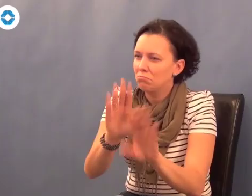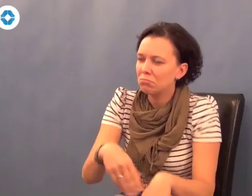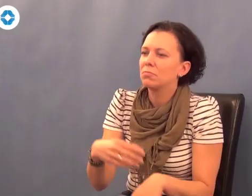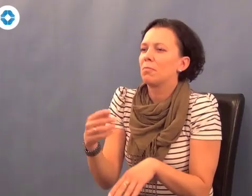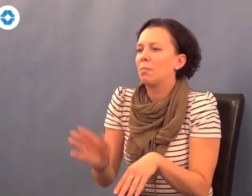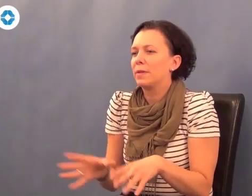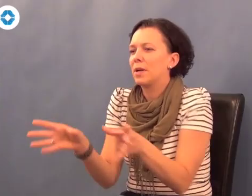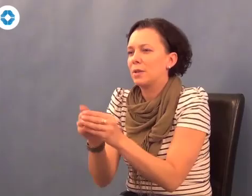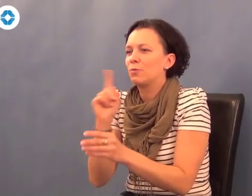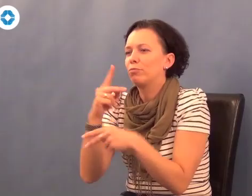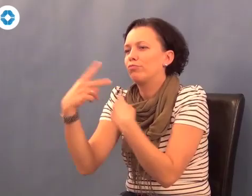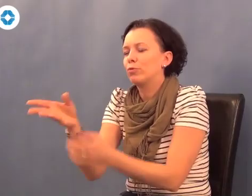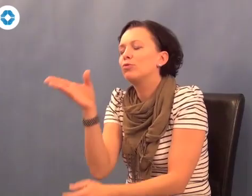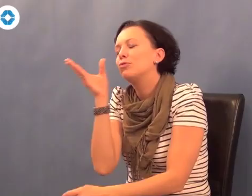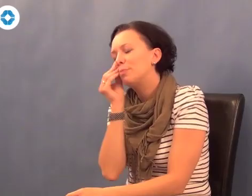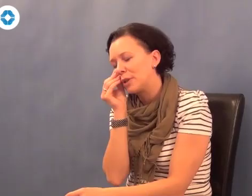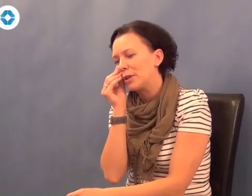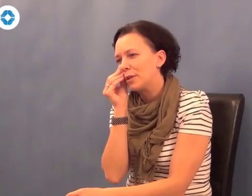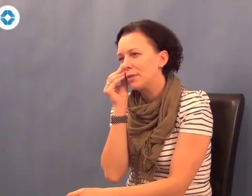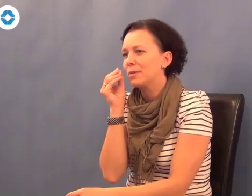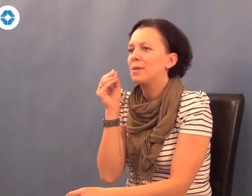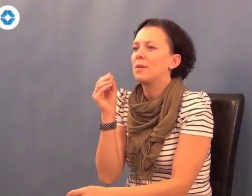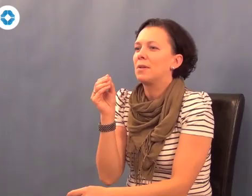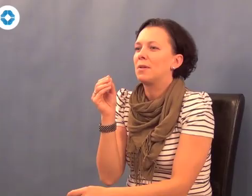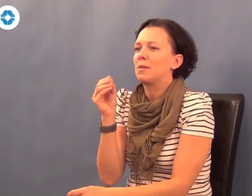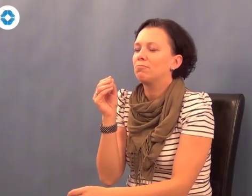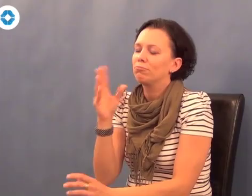Pies razem z chłopakiem kładą się, śpią.